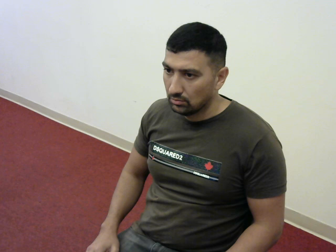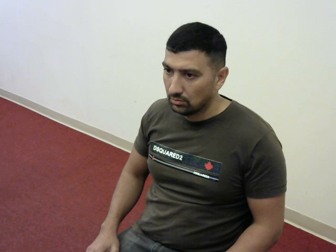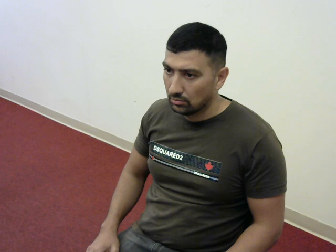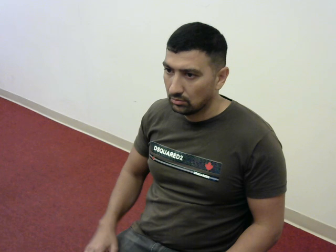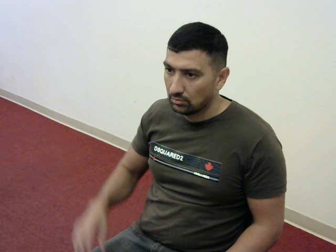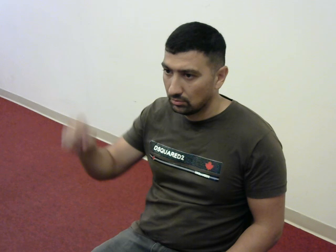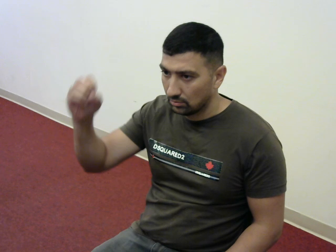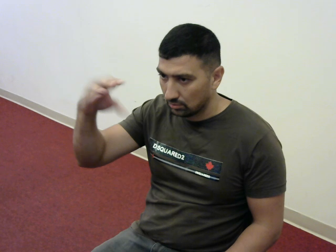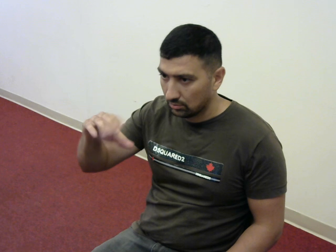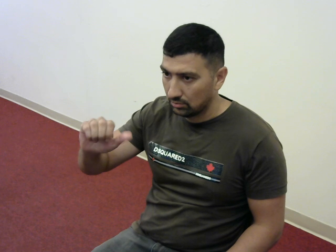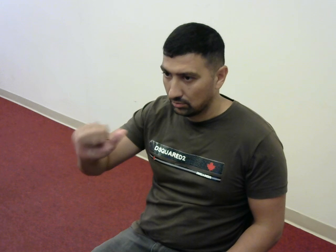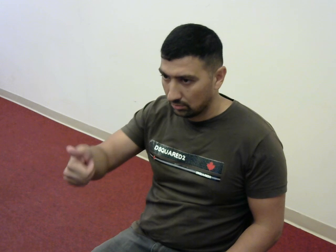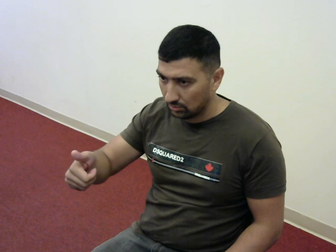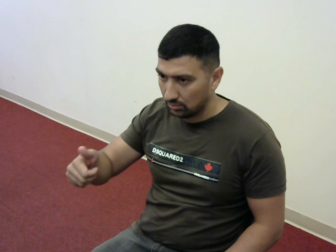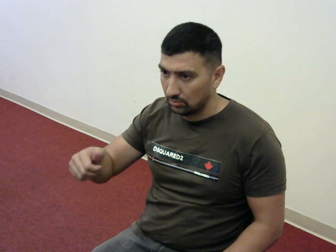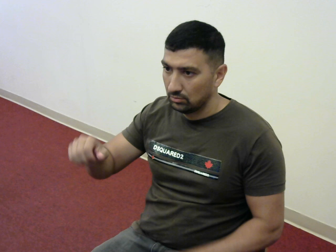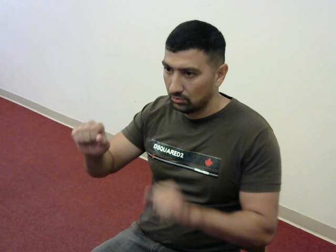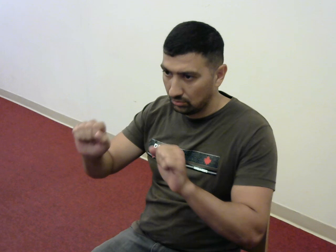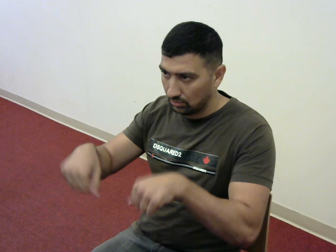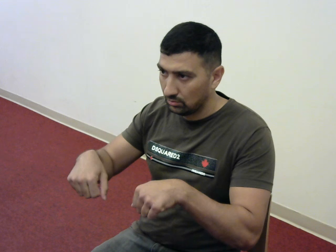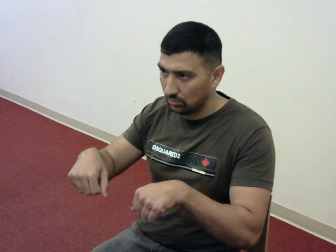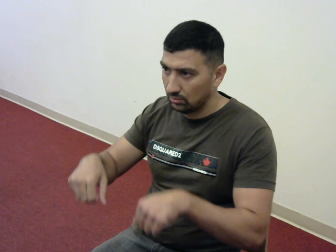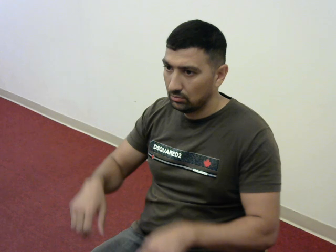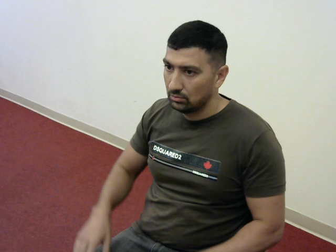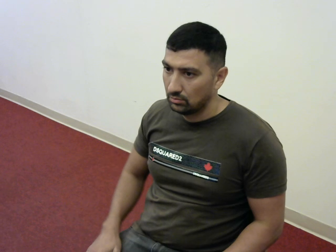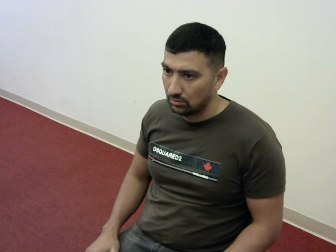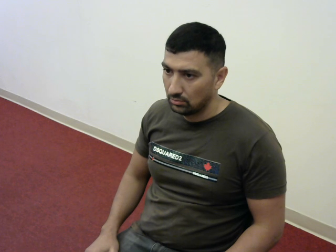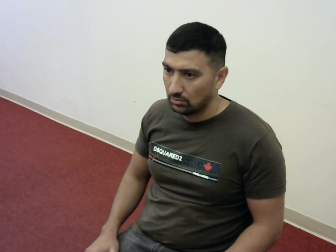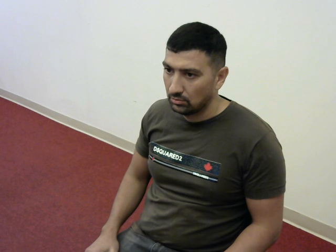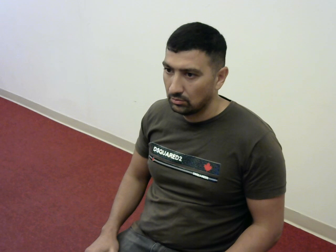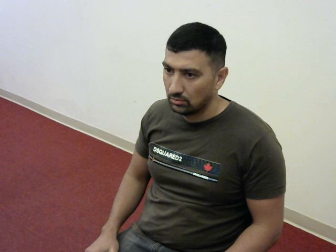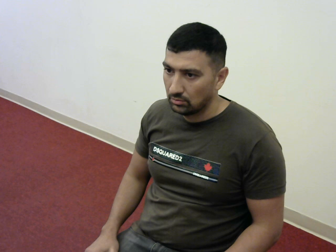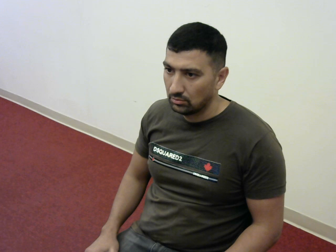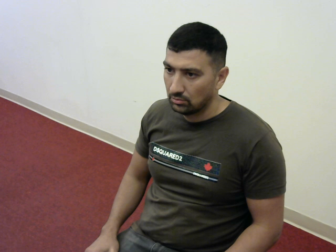İşığı yandırmaq olarmı?